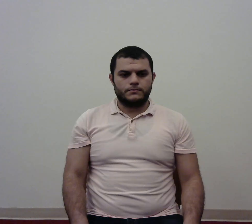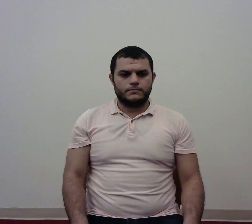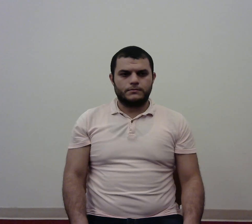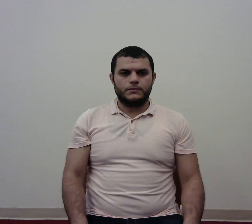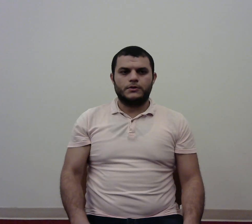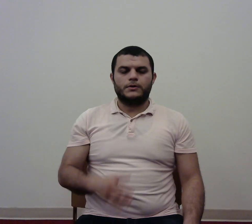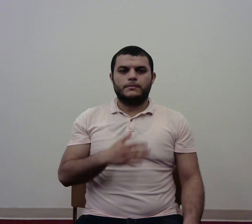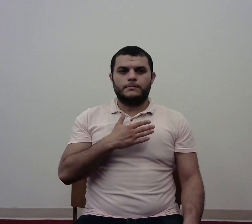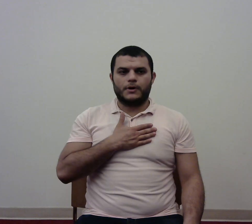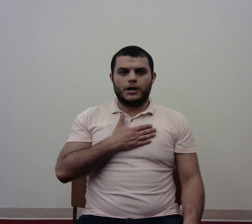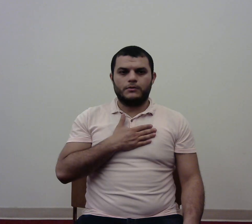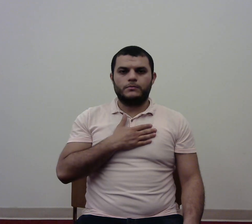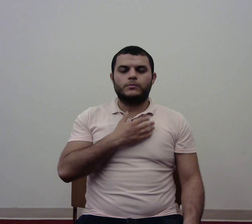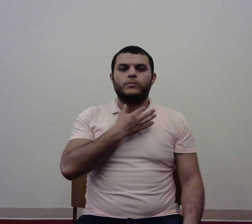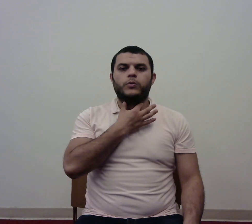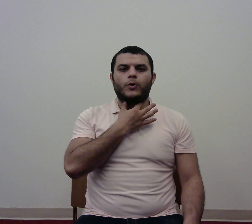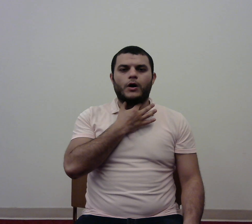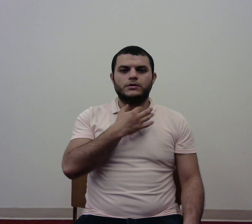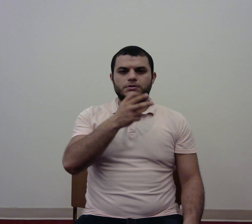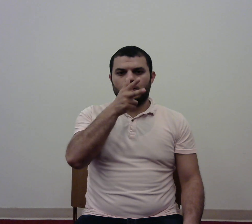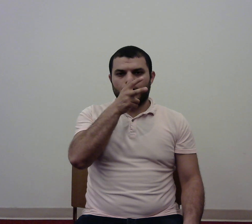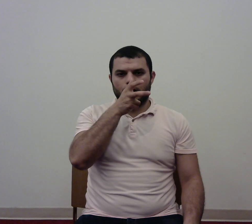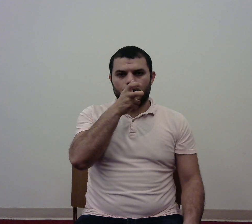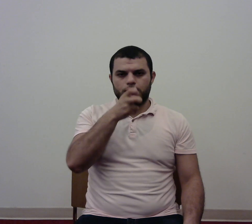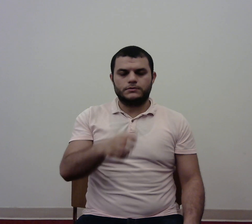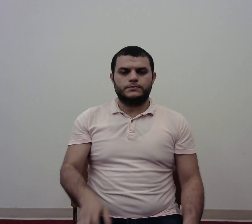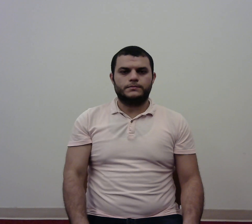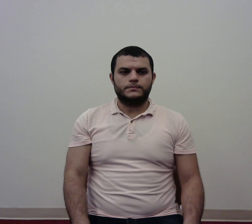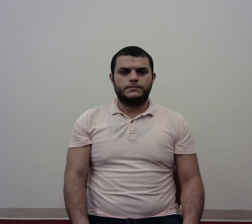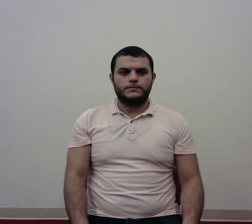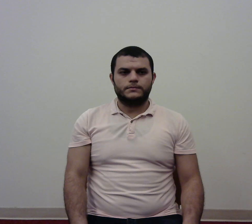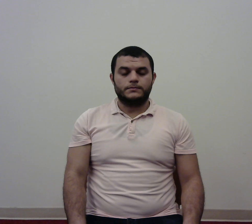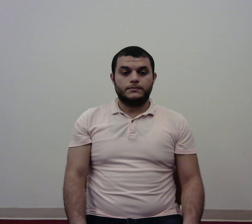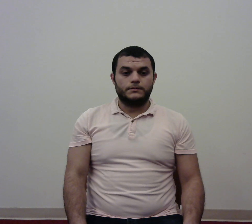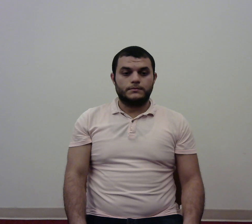Mənim boğazım ağrıyır